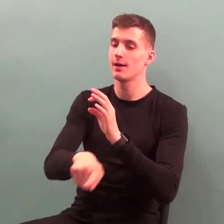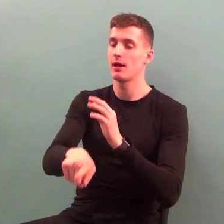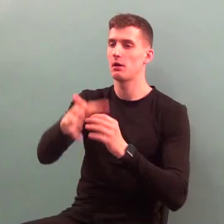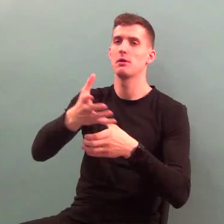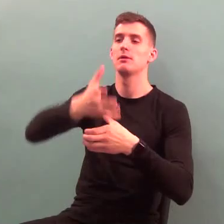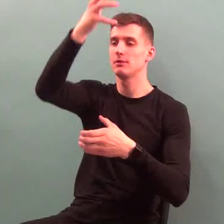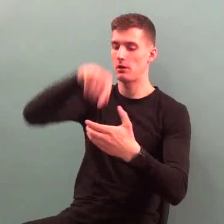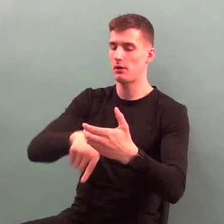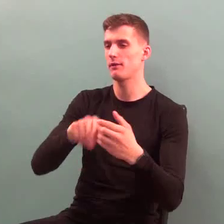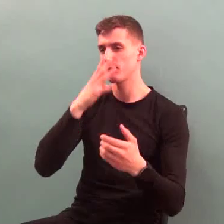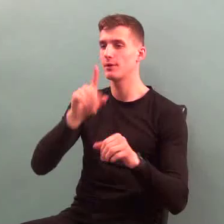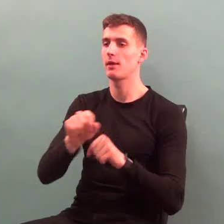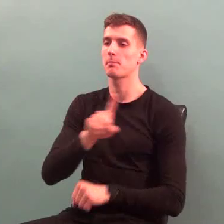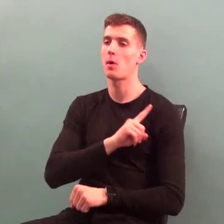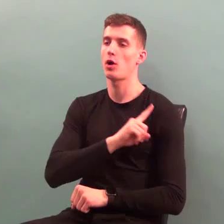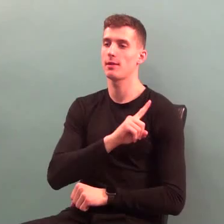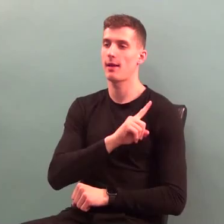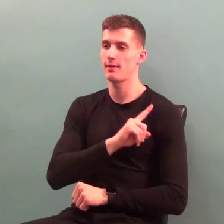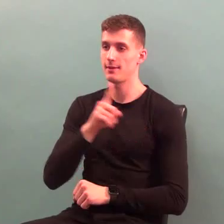Na dole wieżowca jest jakby portiernia.